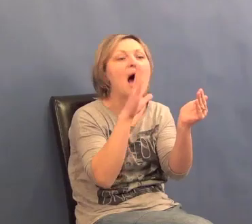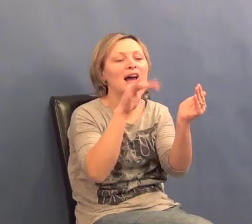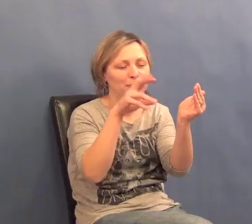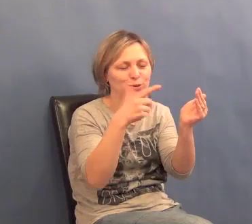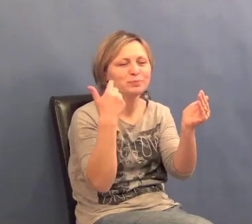Arbuz.